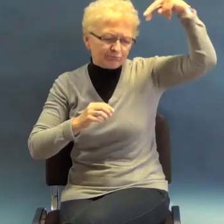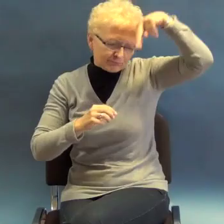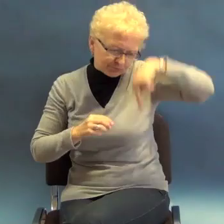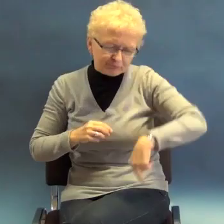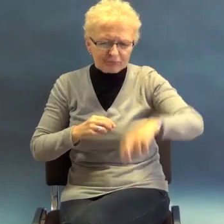Zjechał windą.